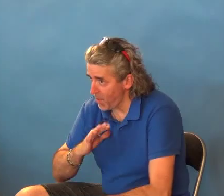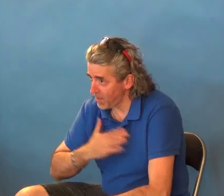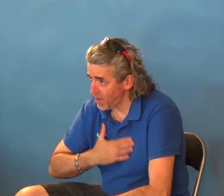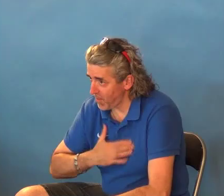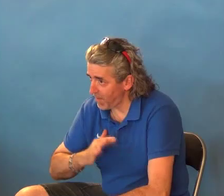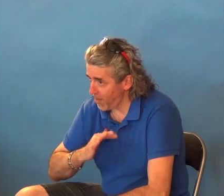Masz wolną sobotę?